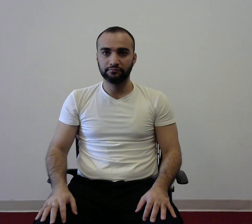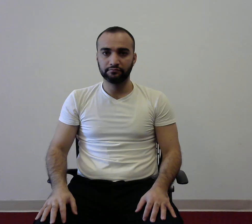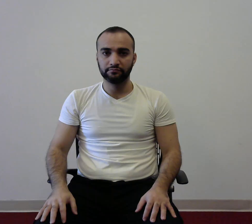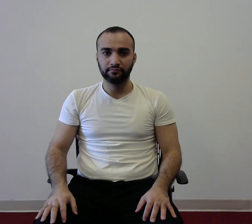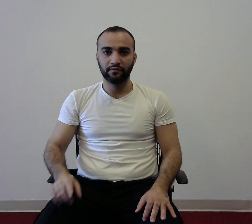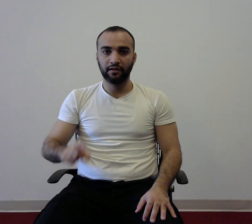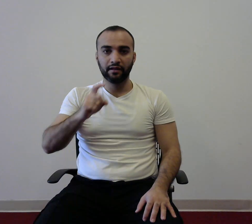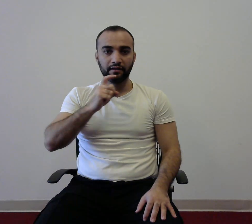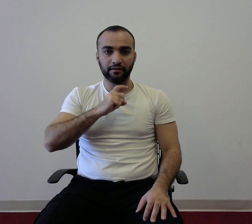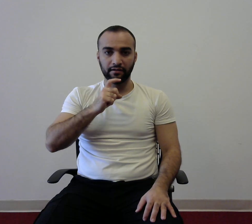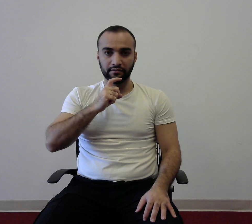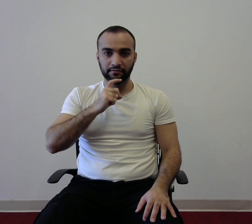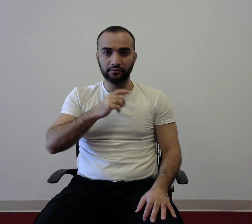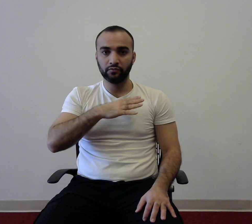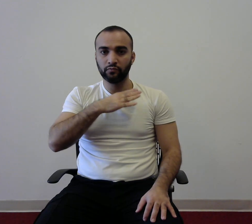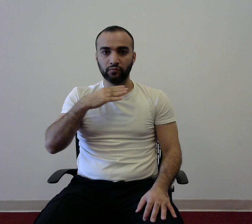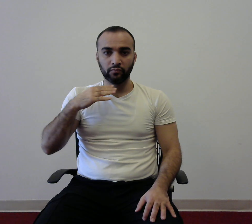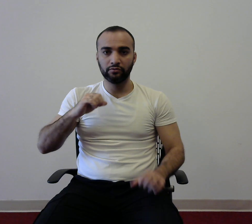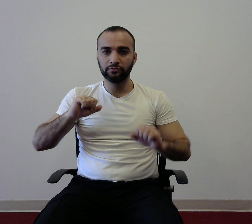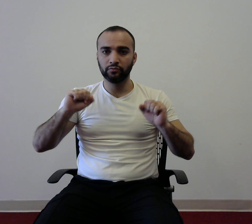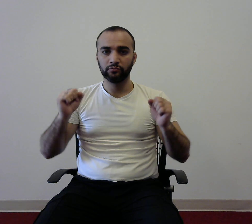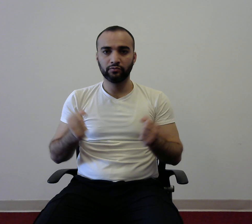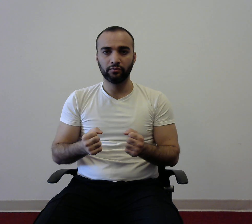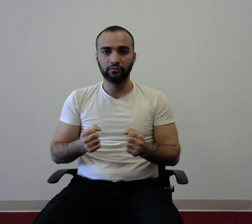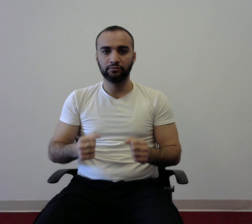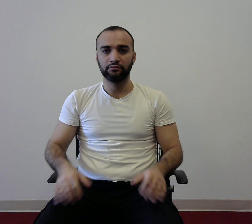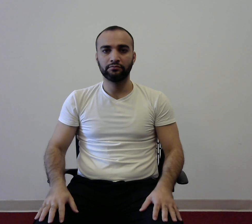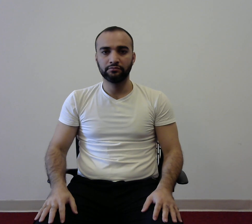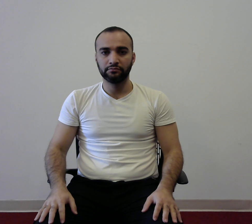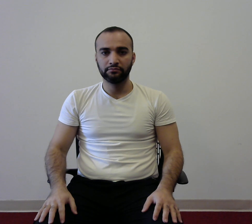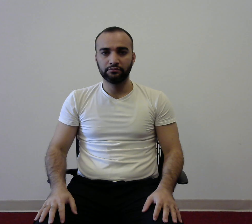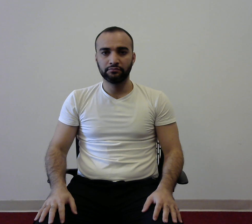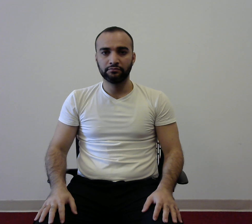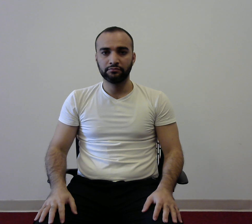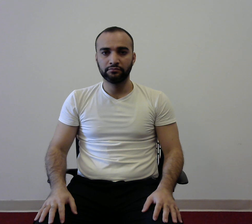Dondurma çox soyuqdur